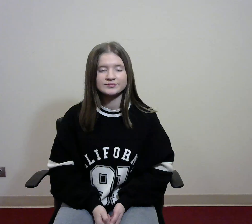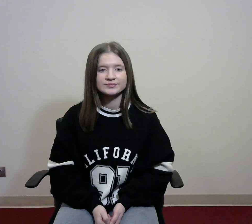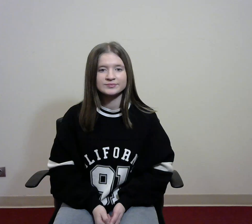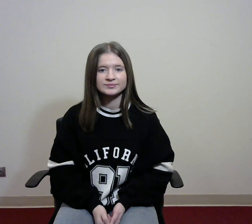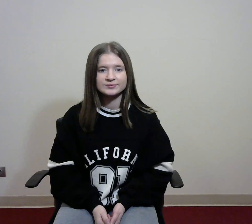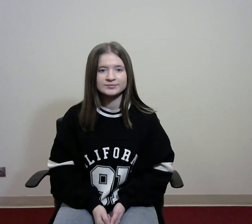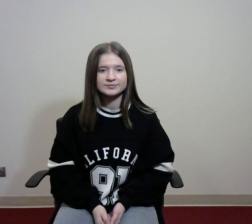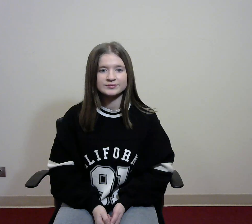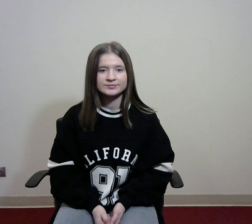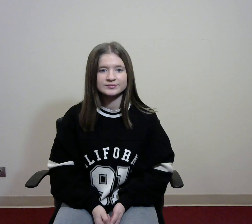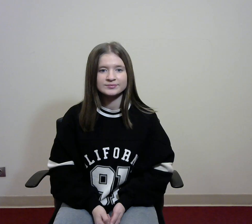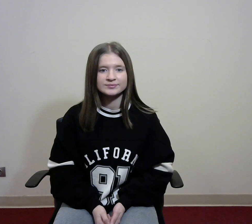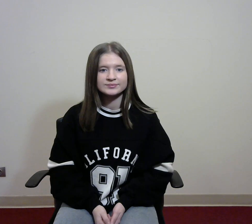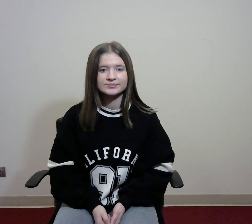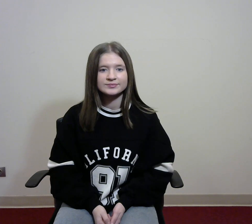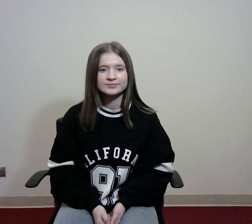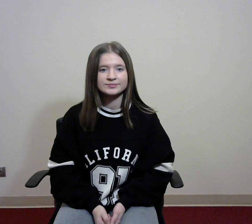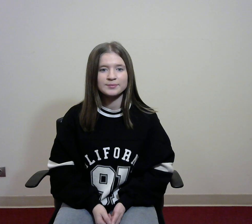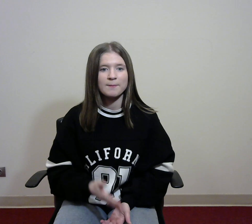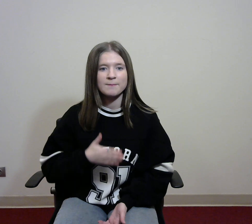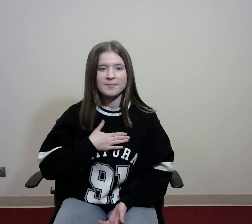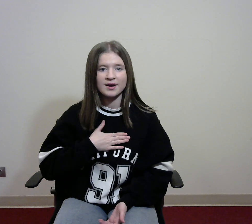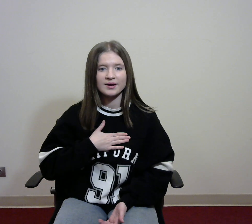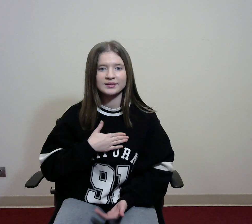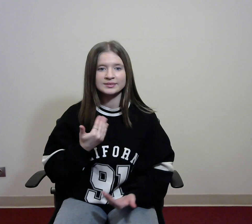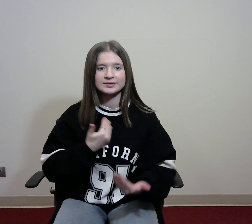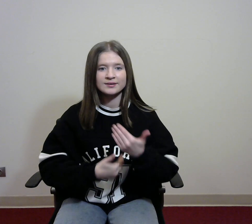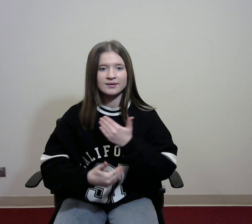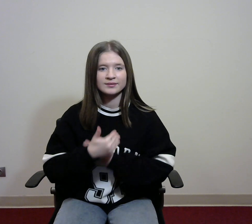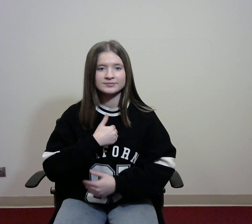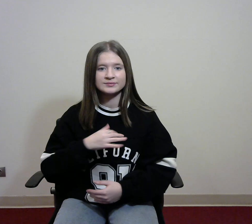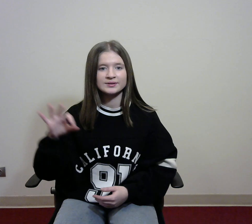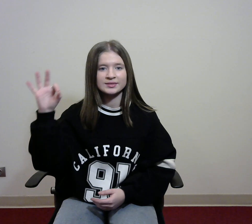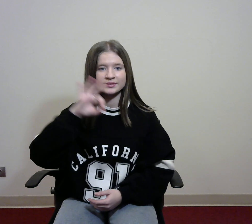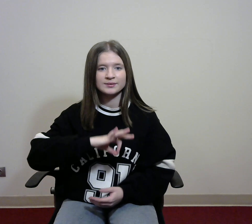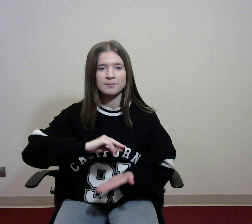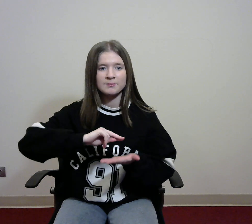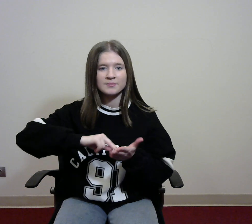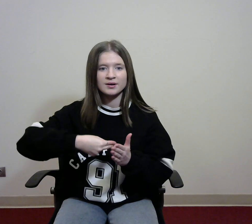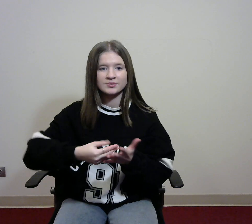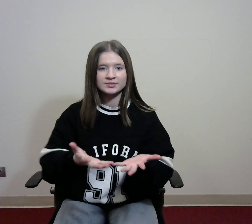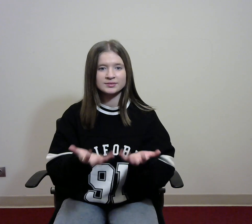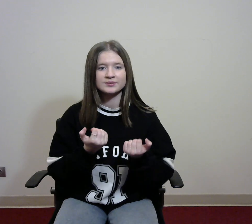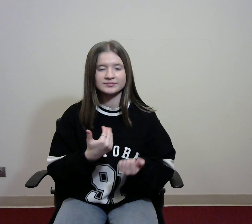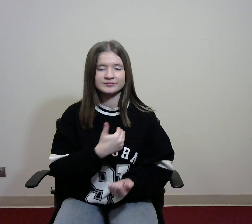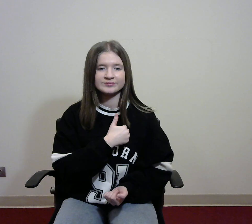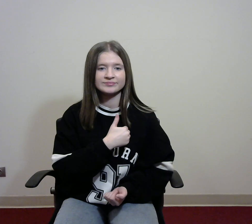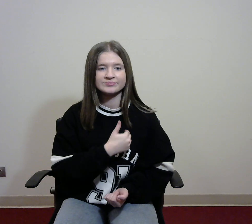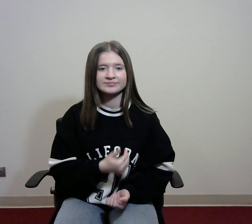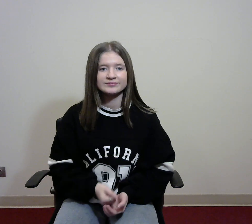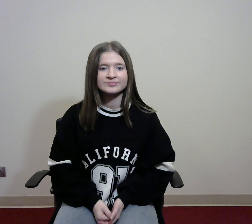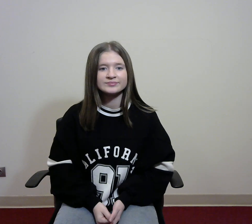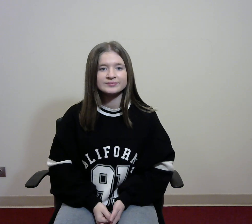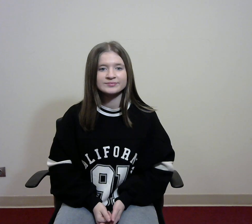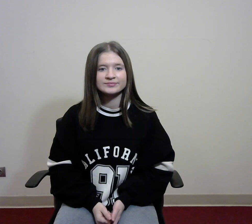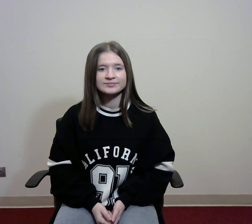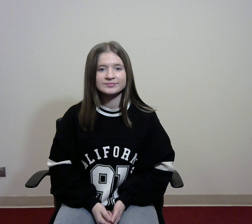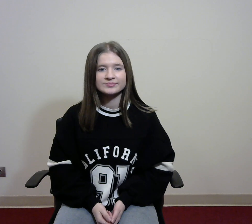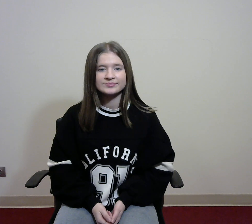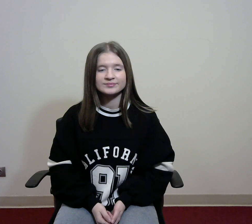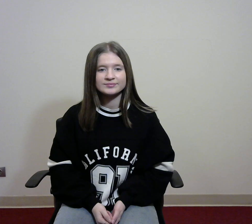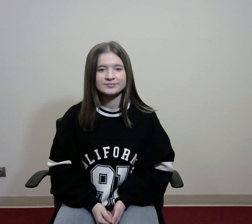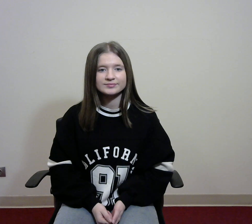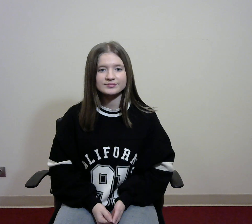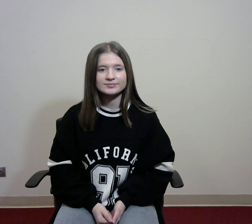Mən əlillik haqqında arayış almaq istəyirəm